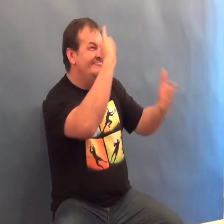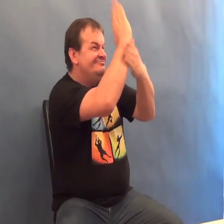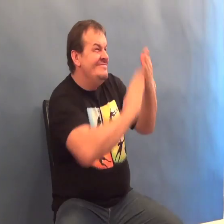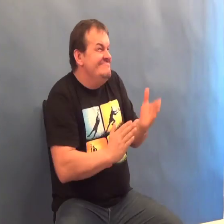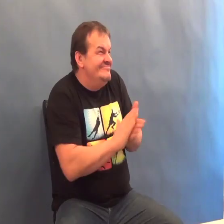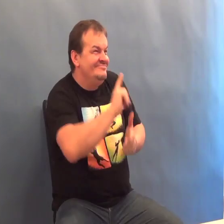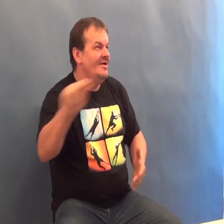Zaciera ręce i odchodzi.